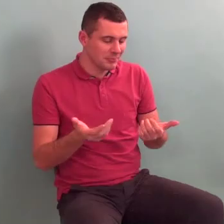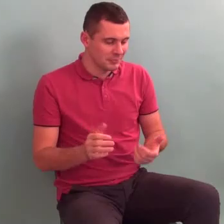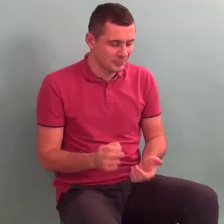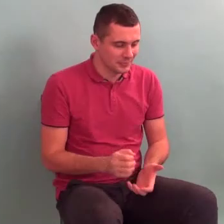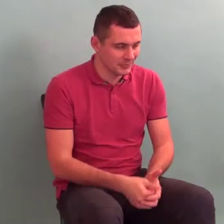Dobrze, dobrze.